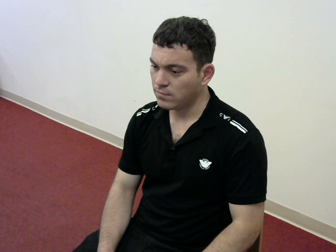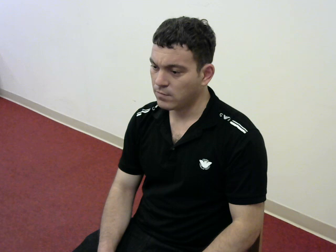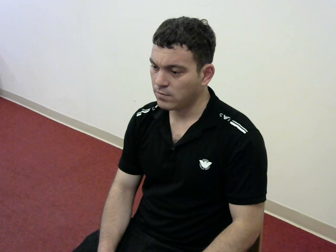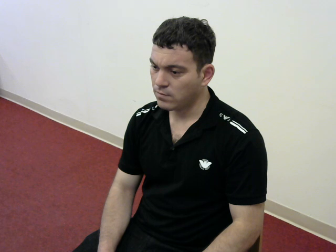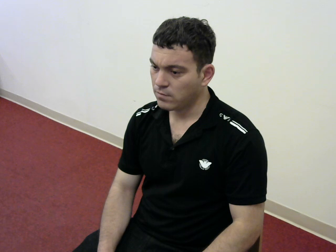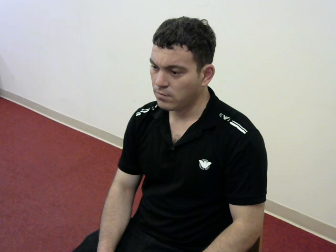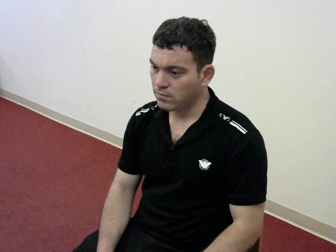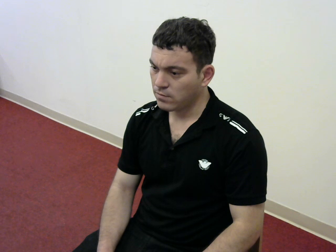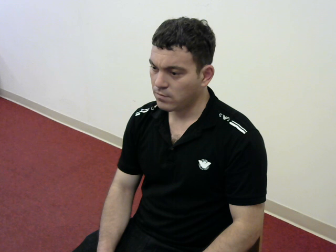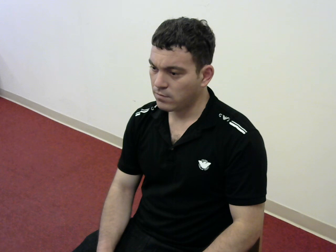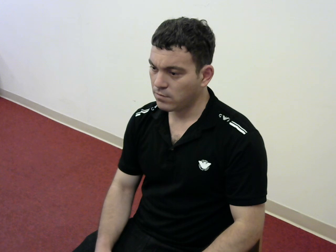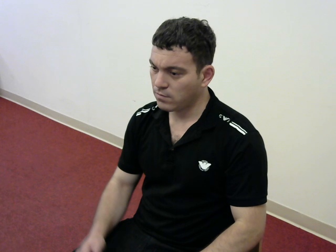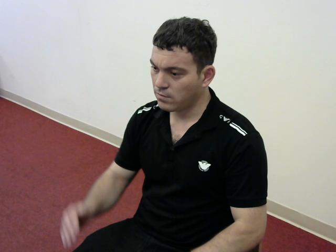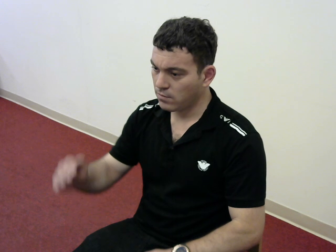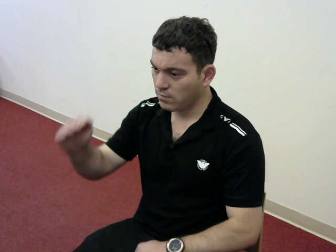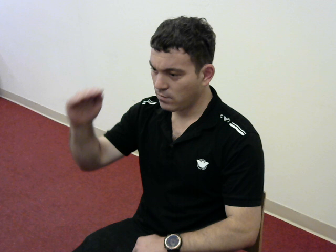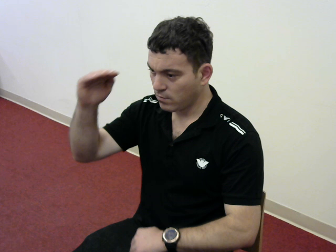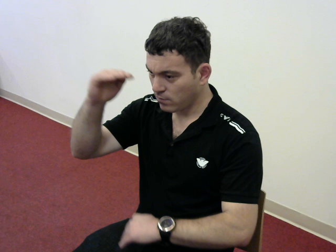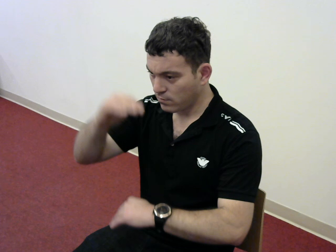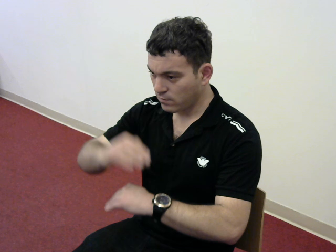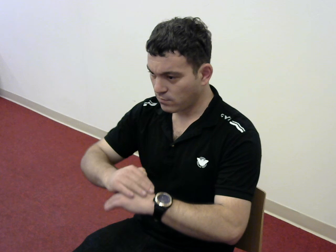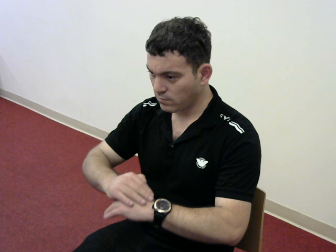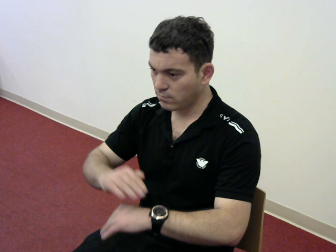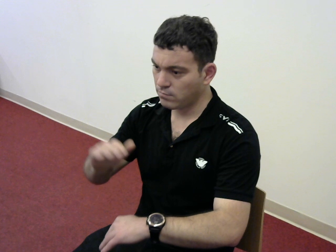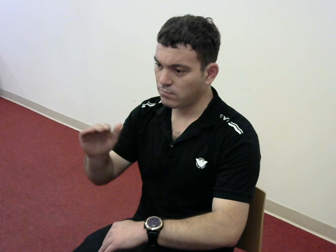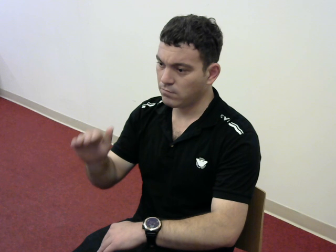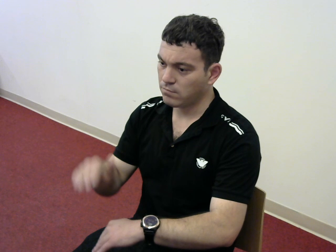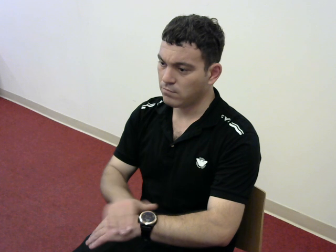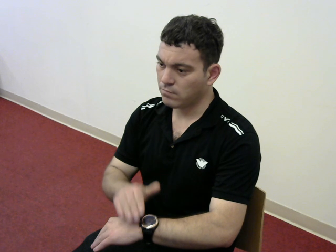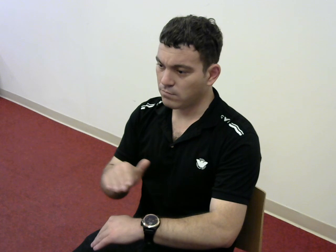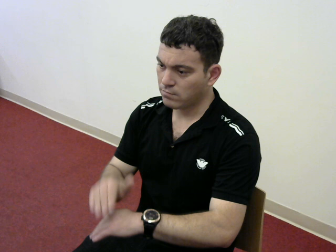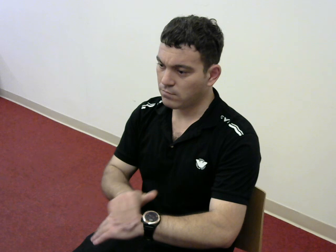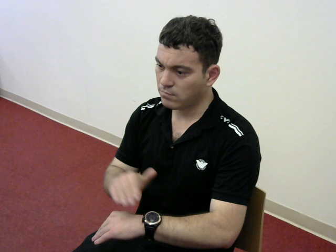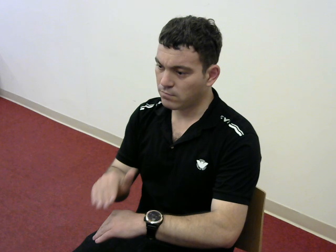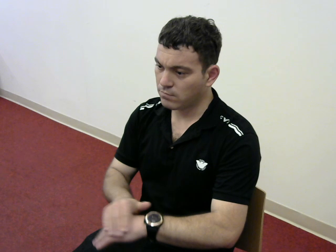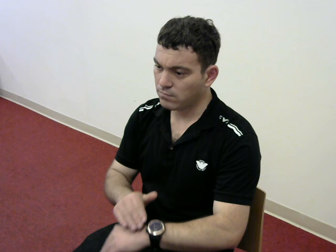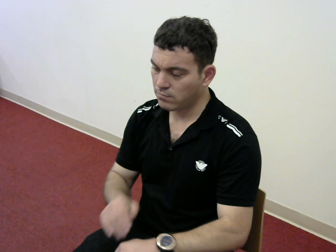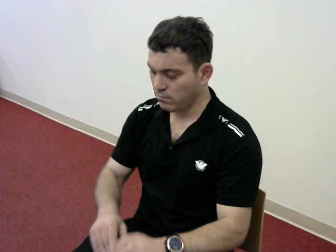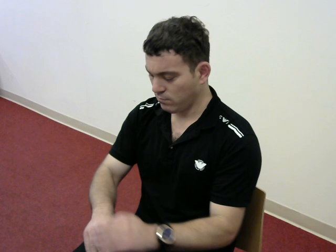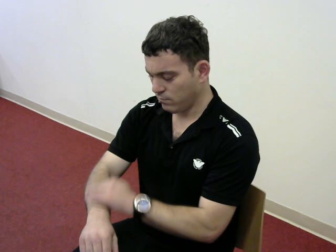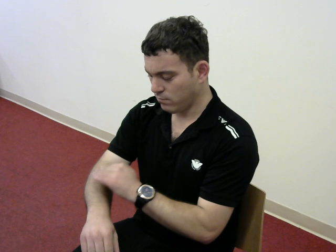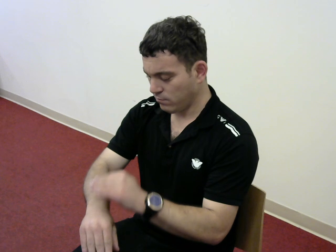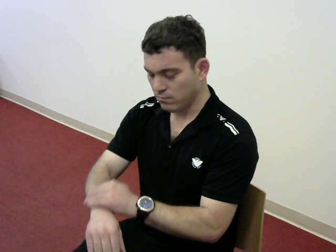Axşamınız xeyir